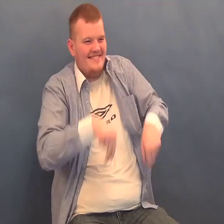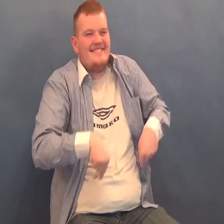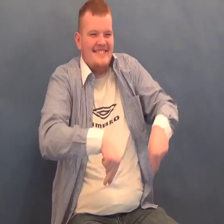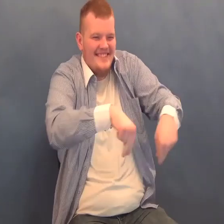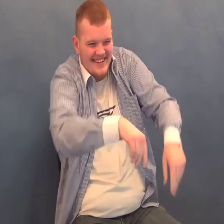A on skacze.